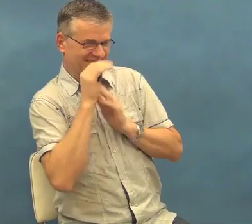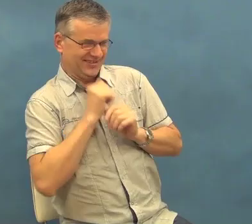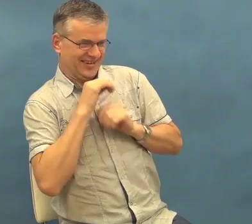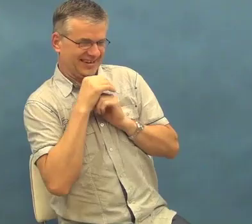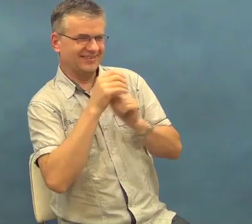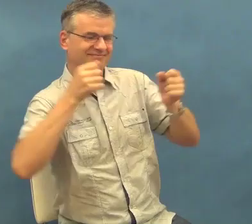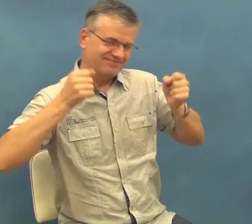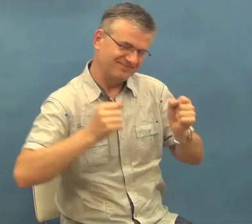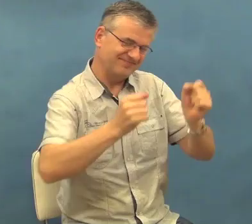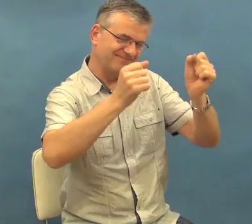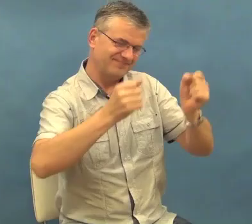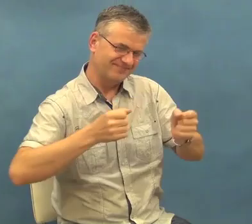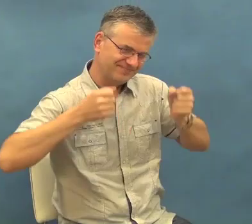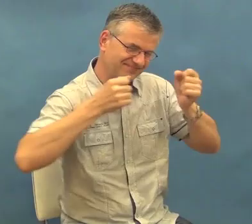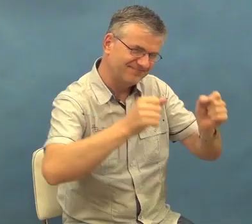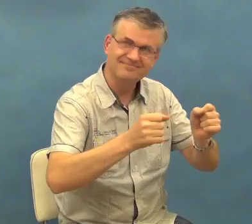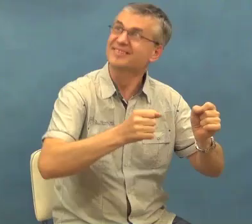Ptak huśtając się, zauważa kota.